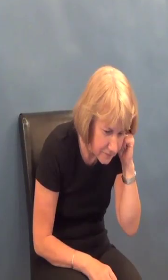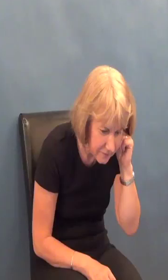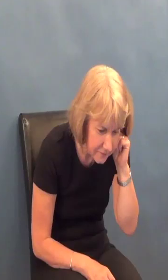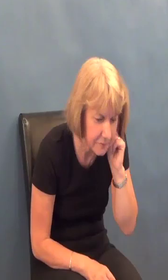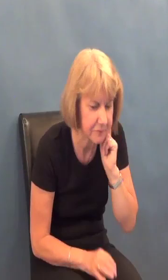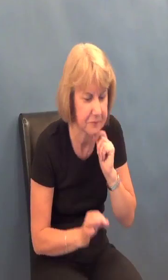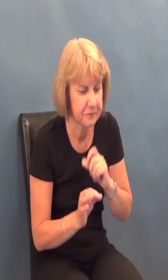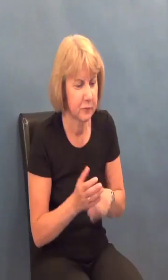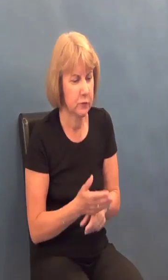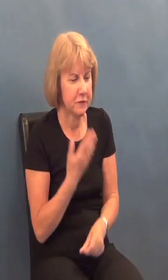Dobrze, już wiem.